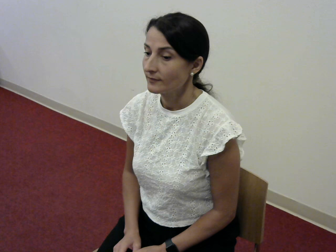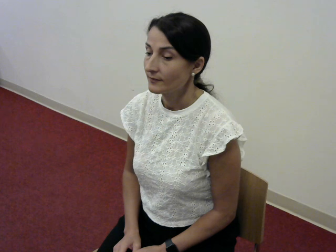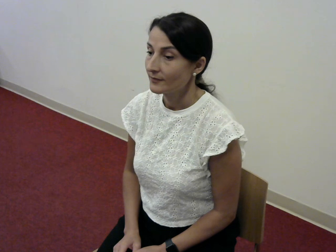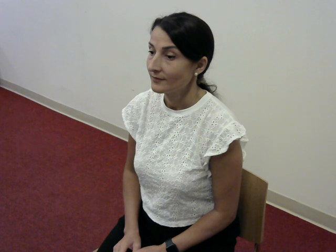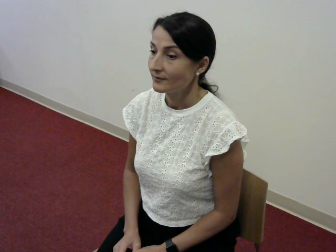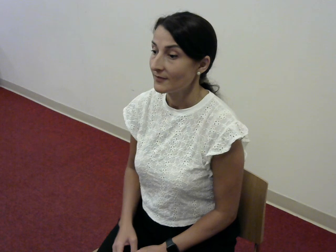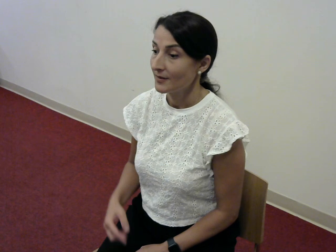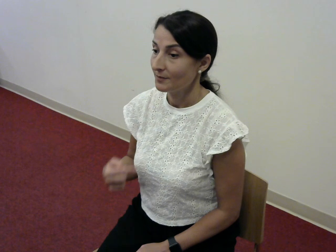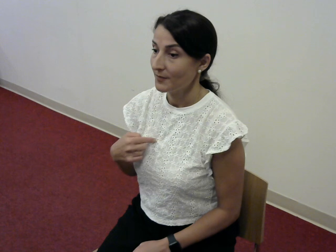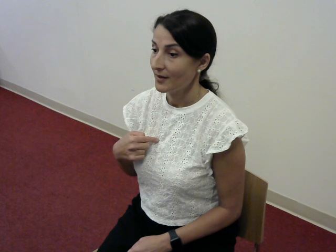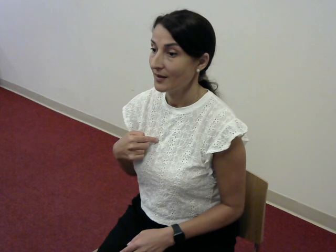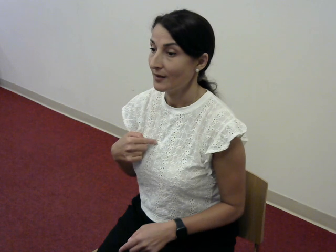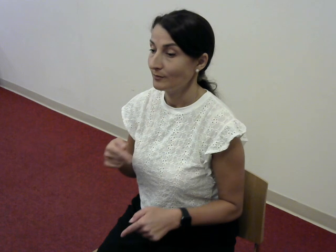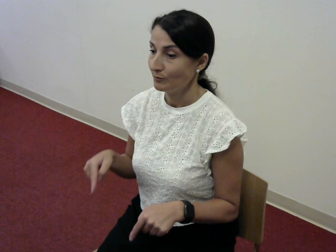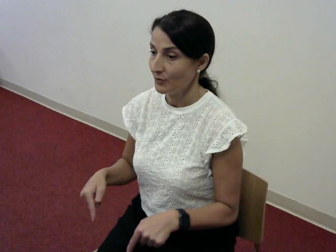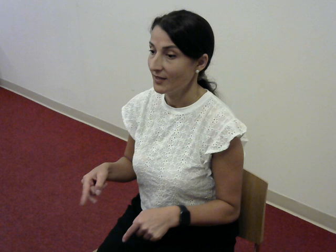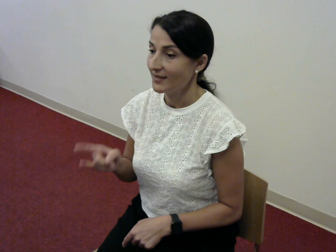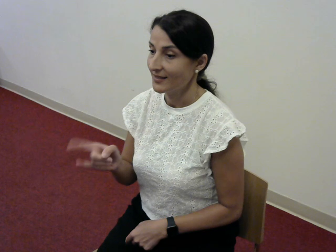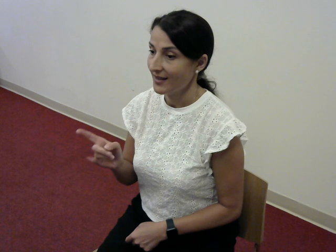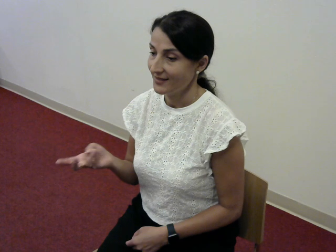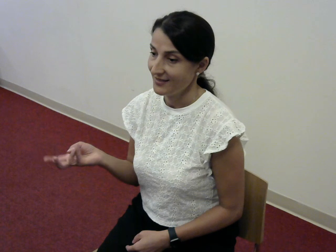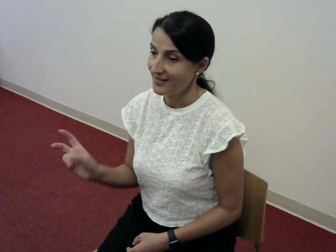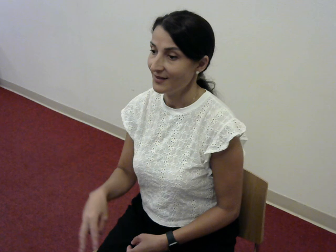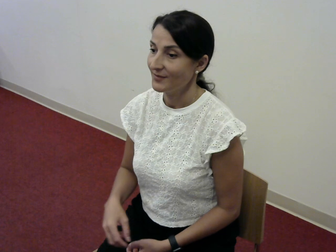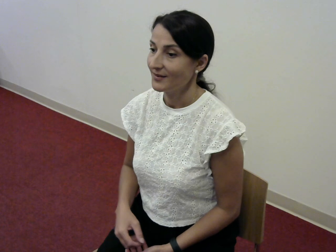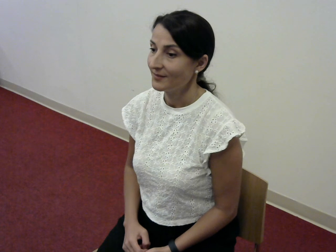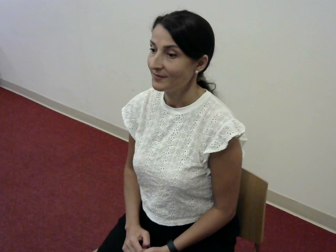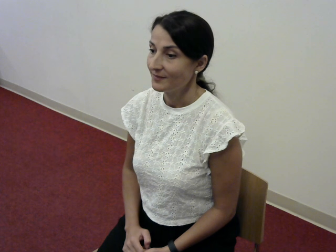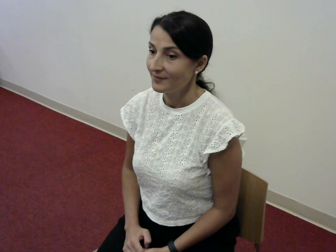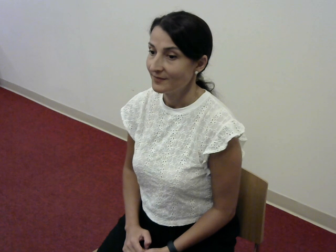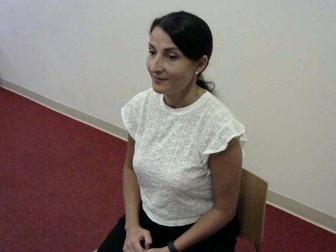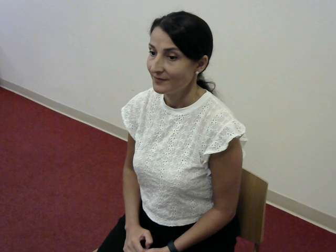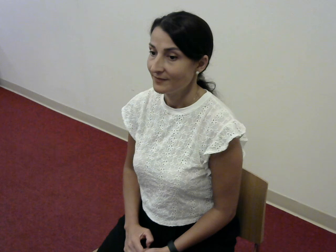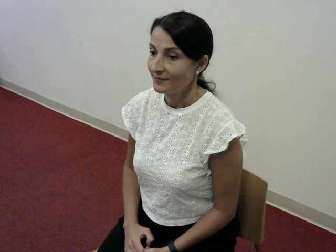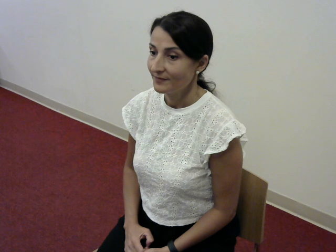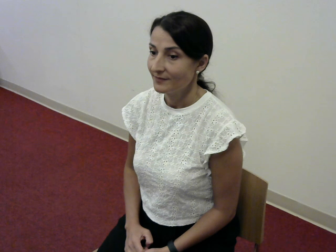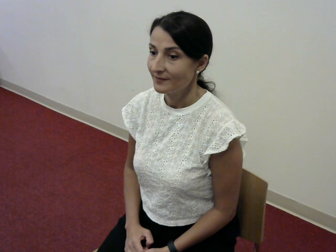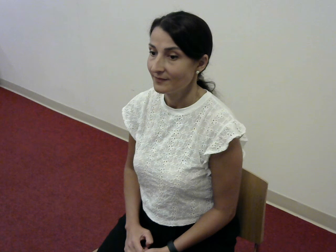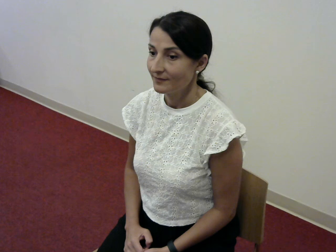Mən bura taksidə gəldim